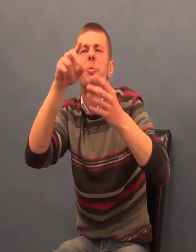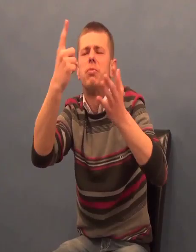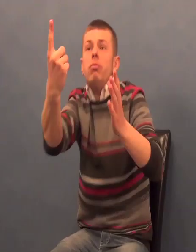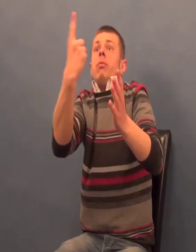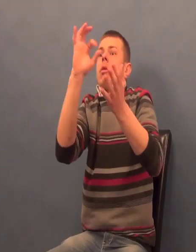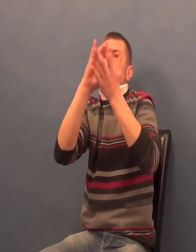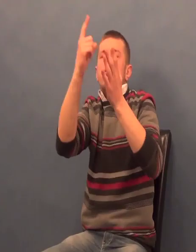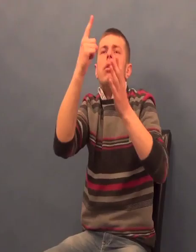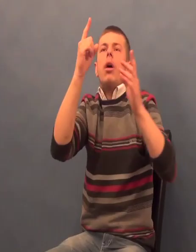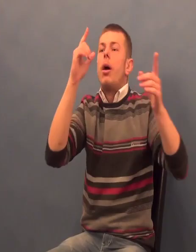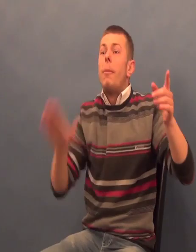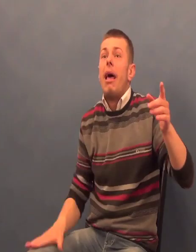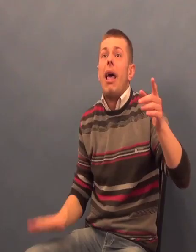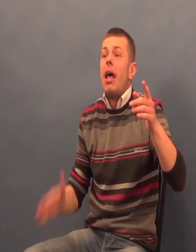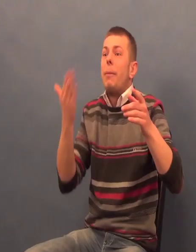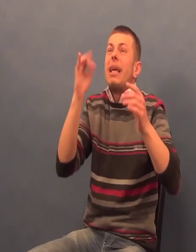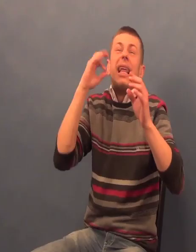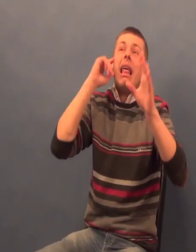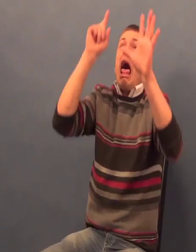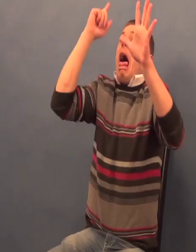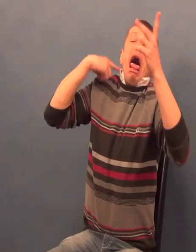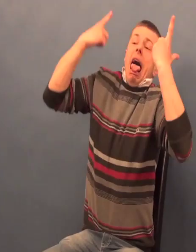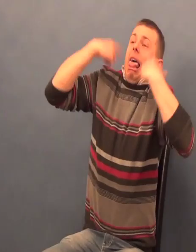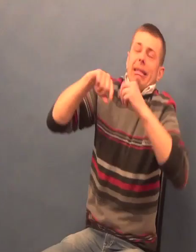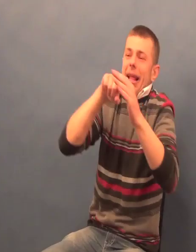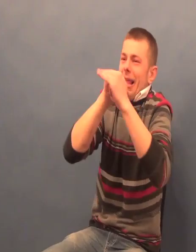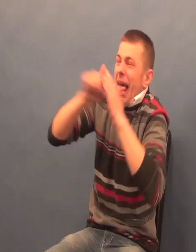Nagle nadlatuje sowa, pies ją słyszy. Boi się i ucieka.